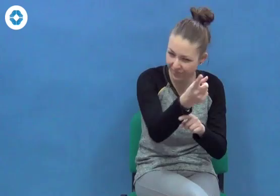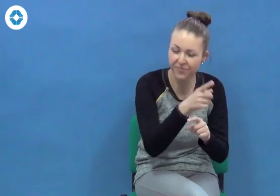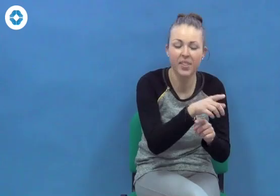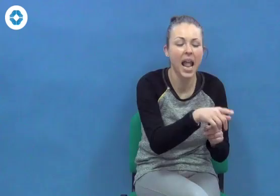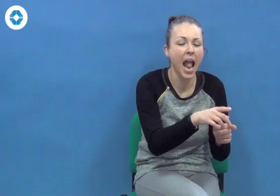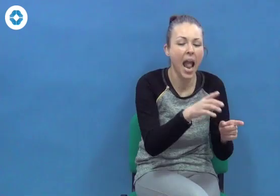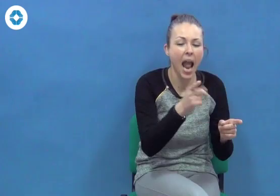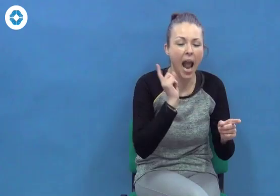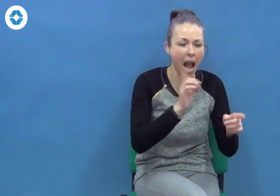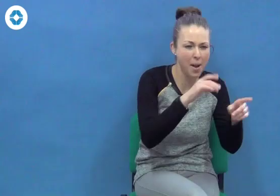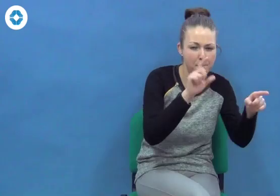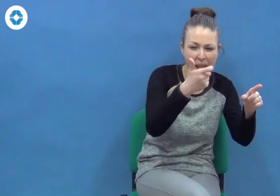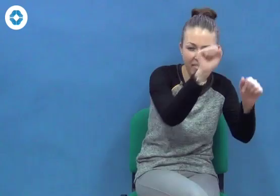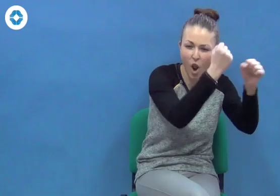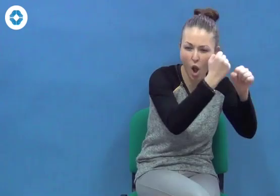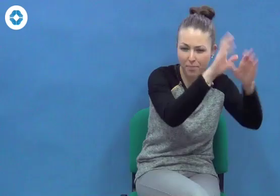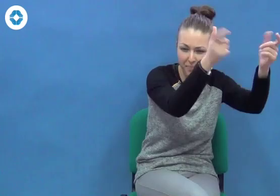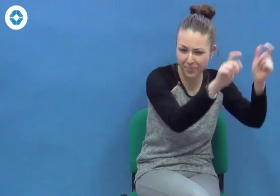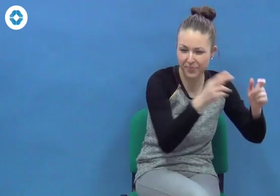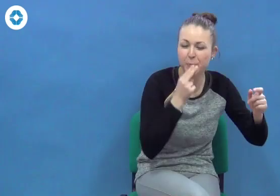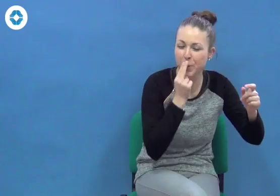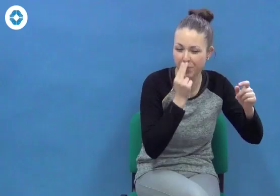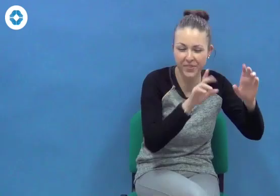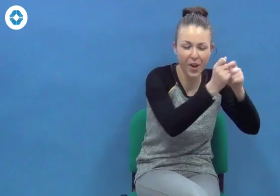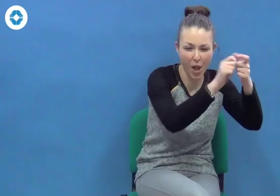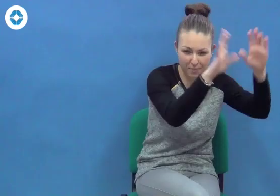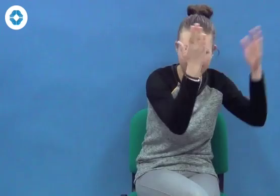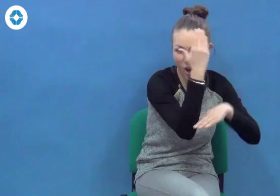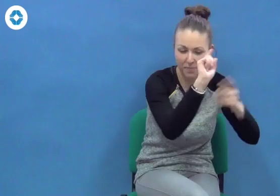Charlie Chaplin naprawia rozbitą szybę.